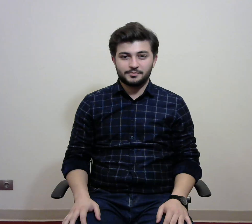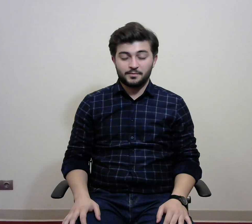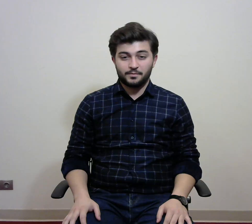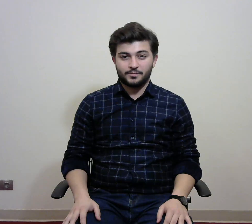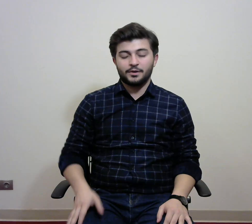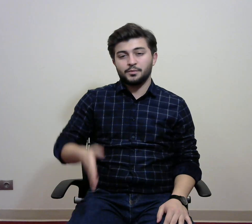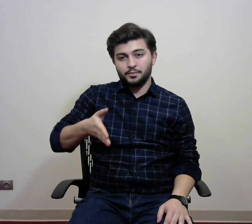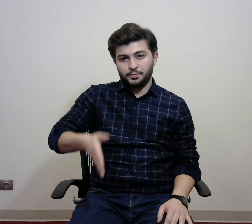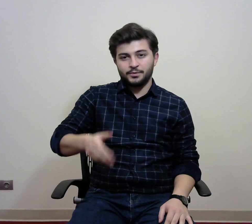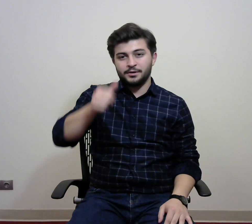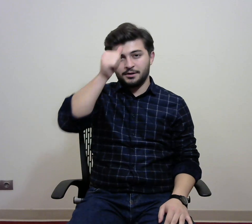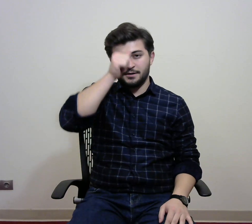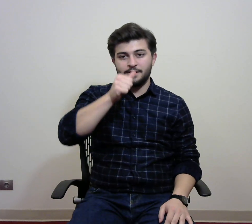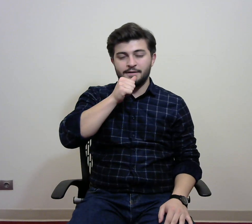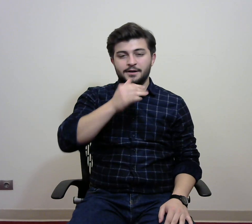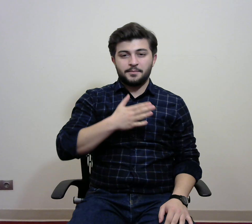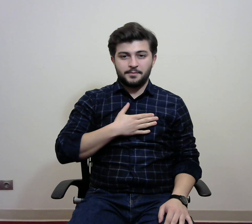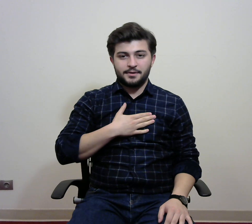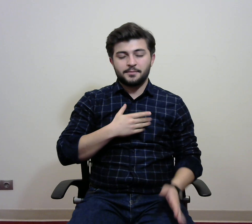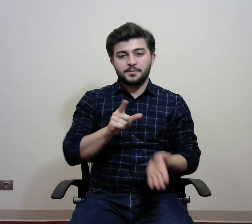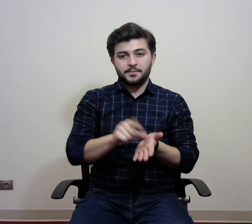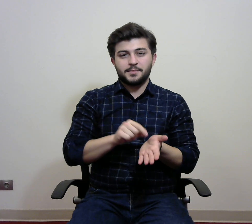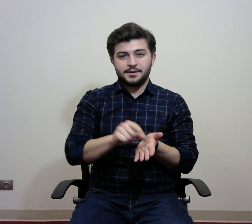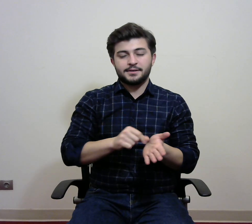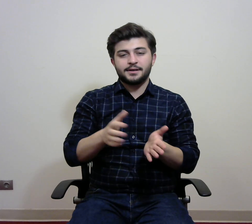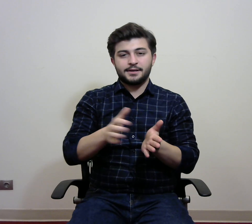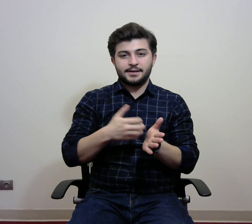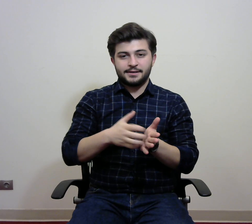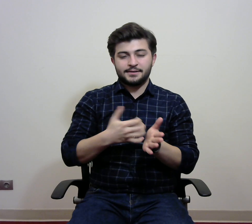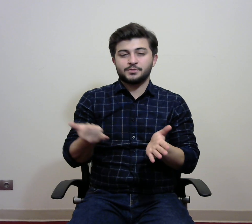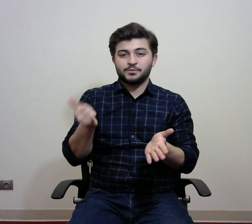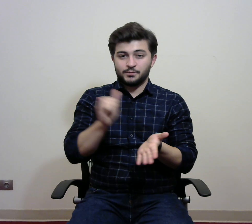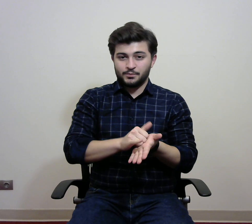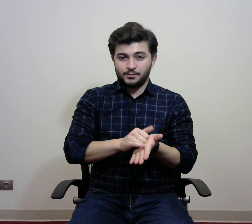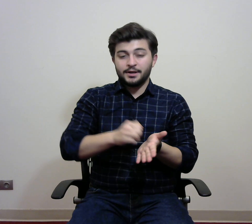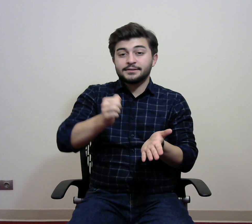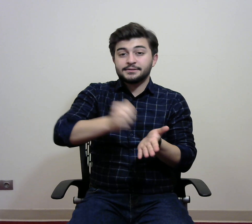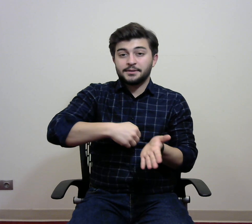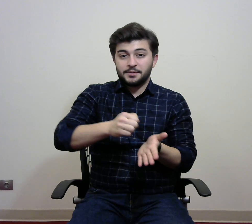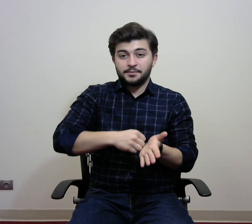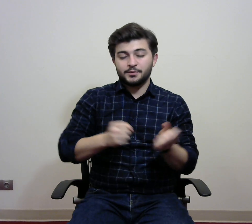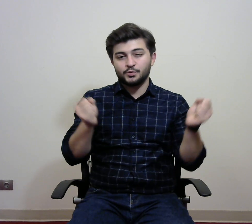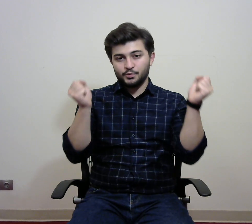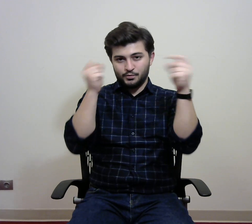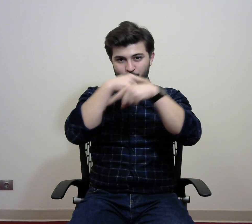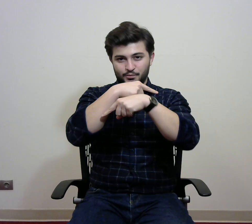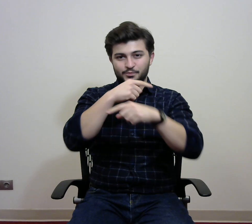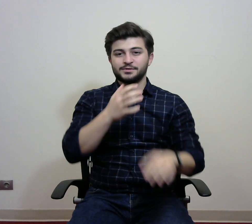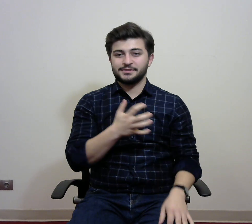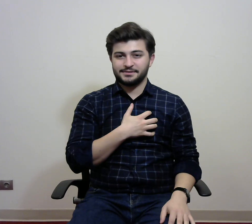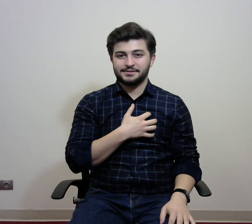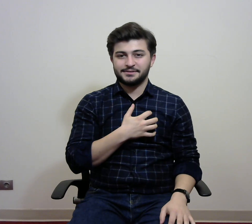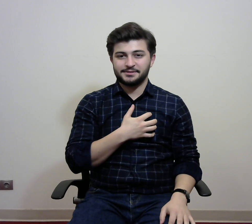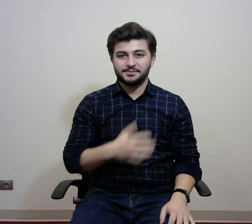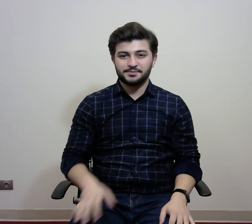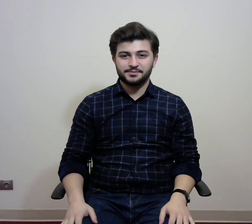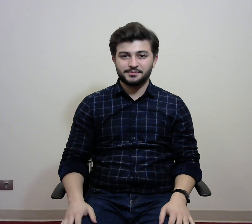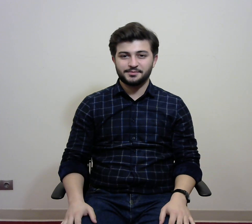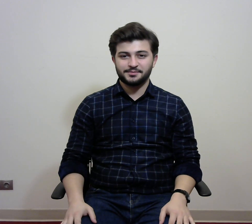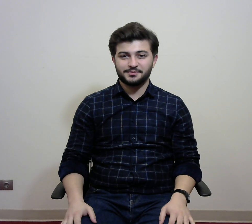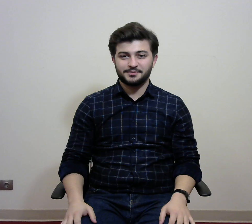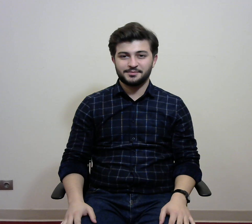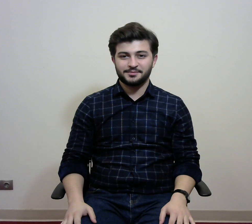Bu ay mənim pensiyam əksik yüklənib, səbəbini bilmək istəyirəm